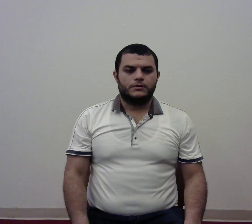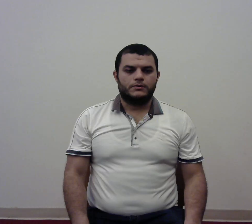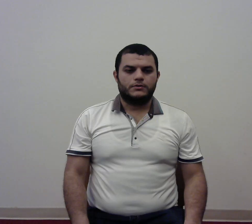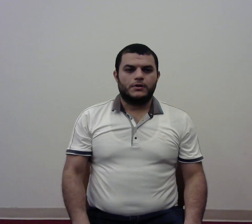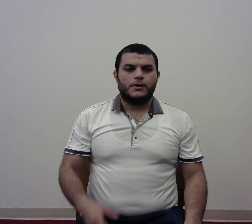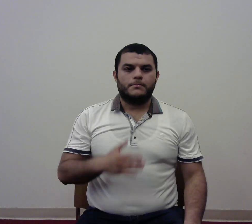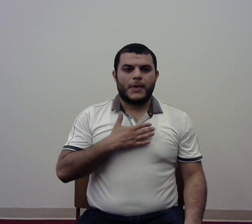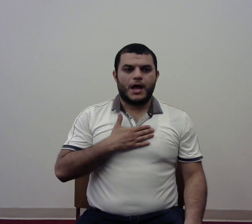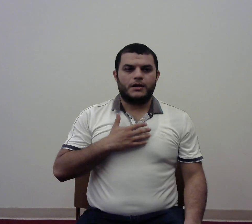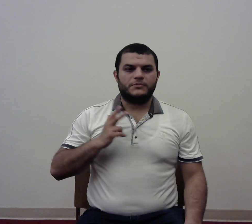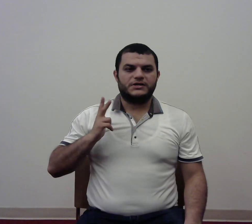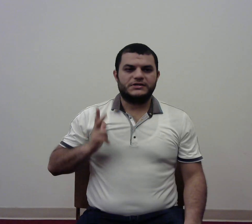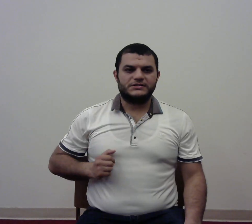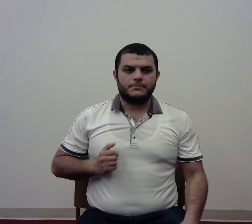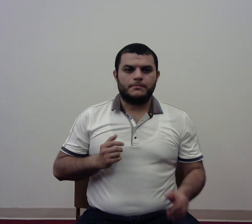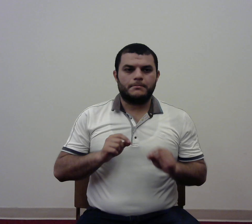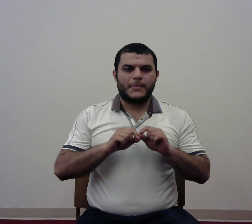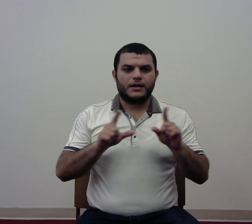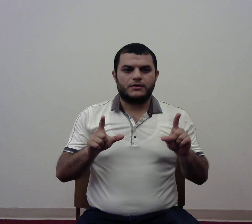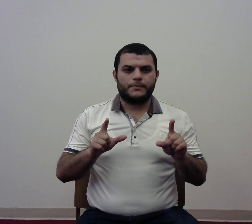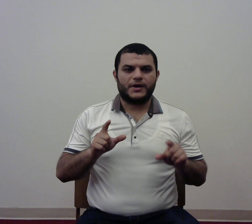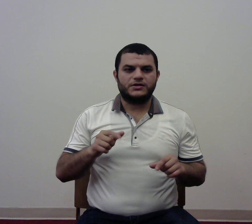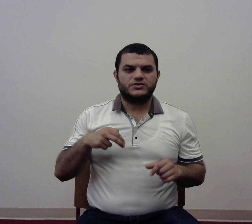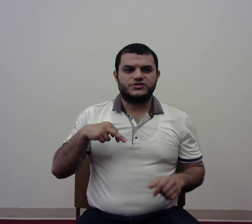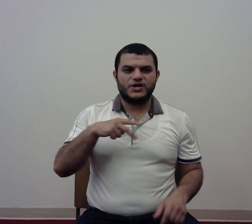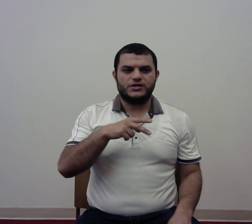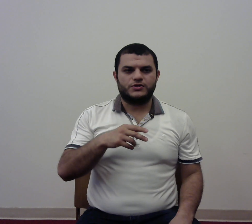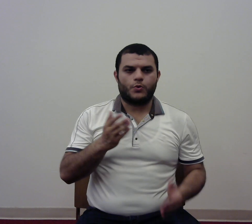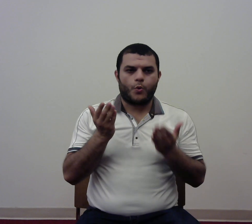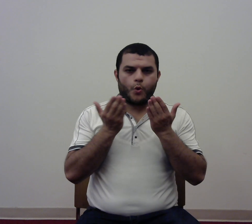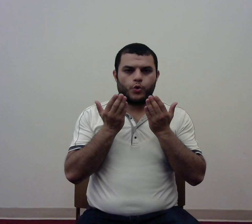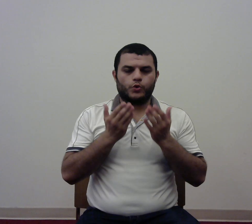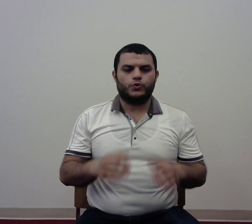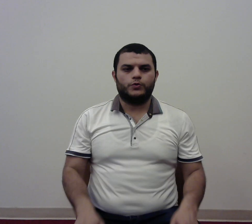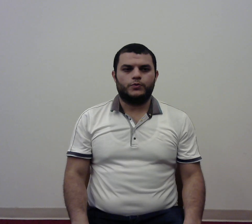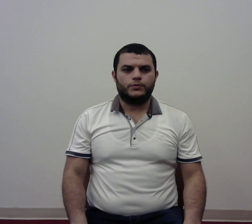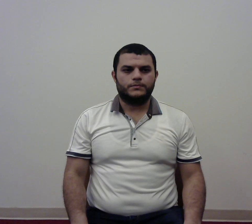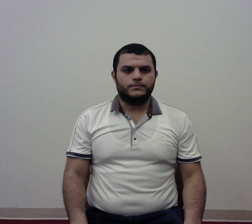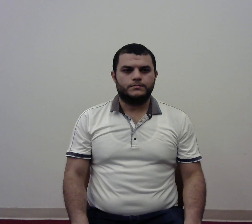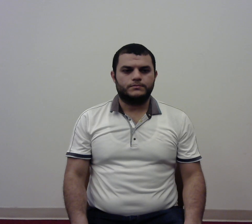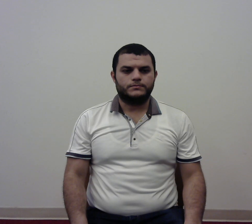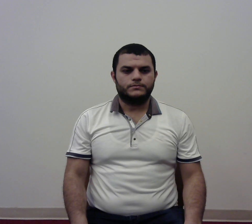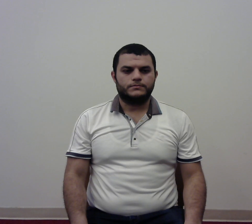Mənim qızım məktəbə gedir, oxuyur